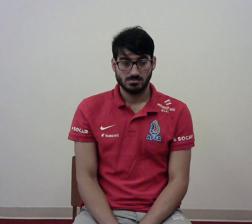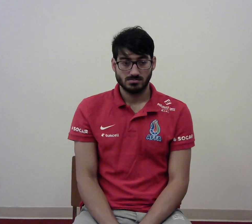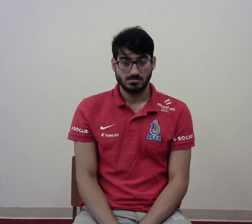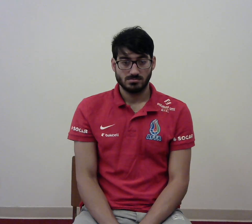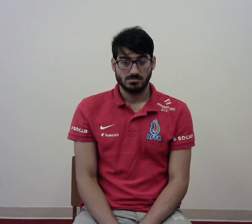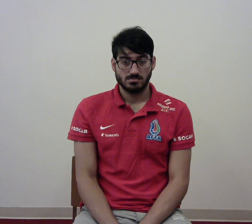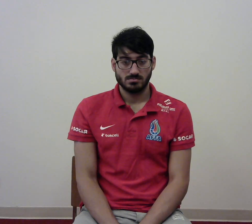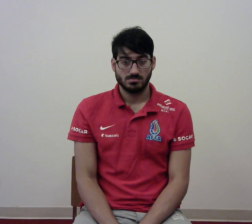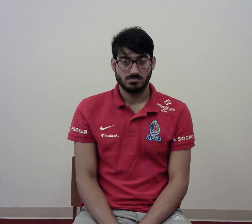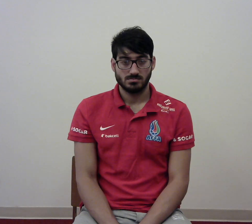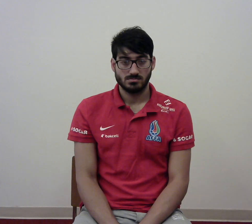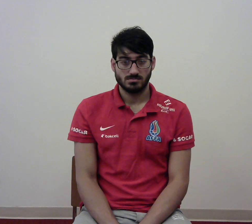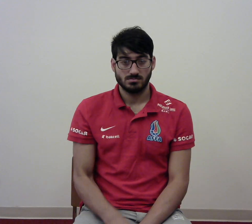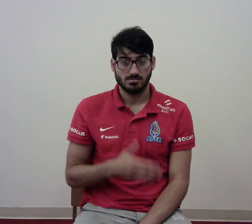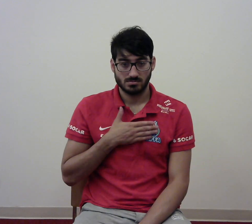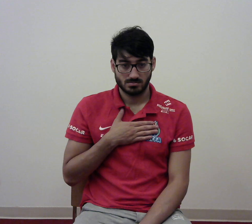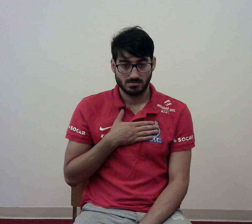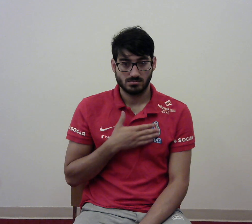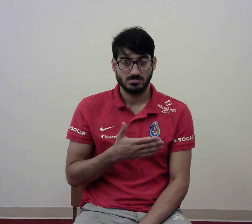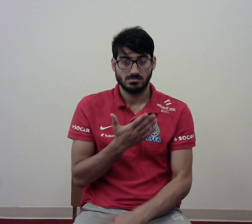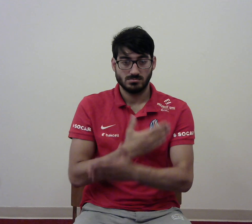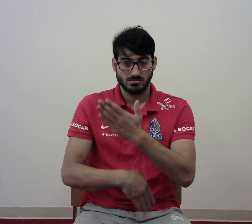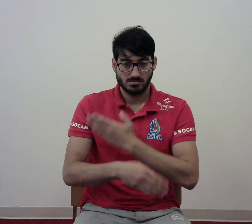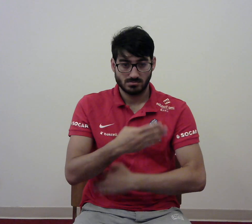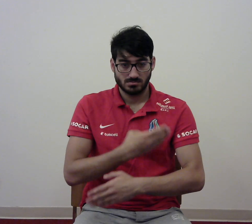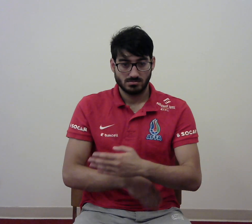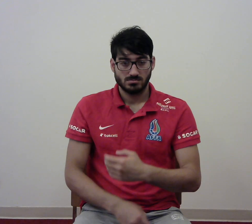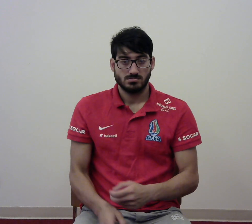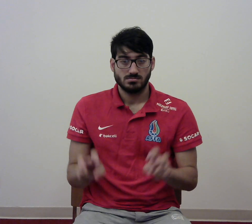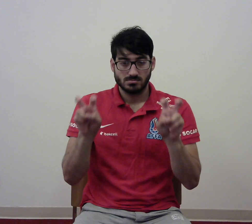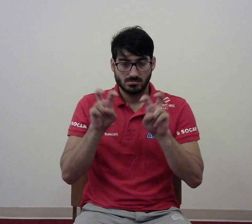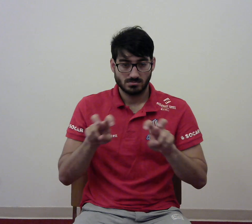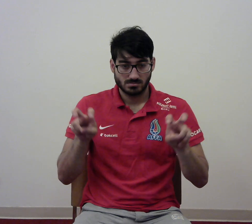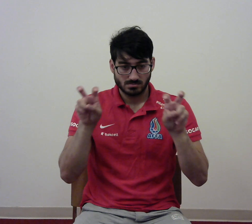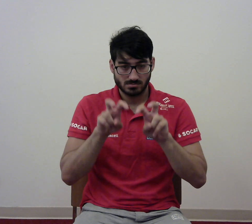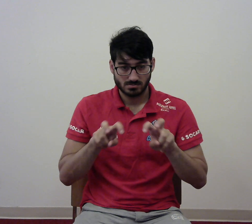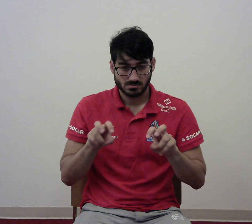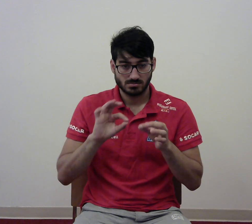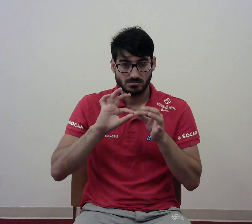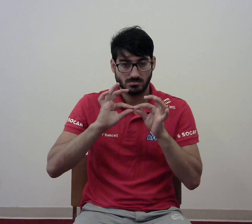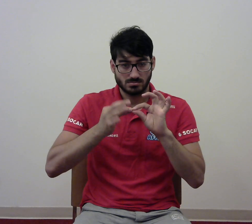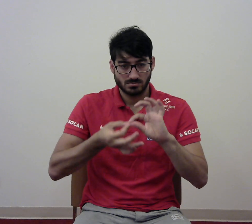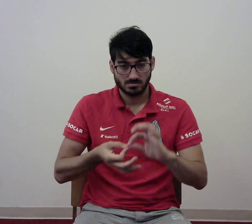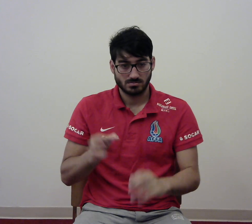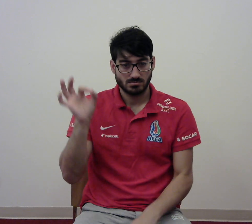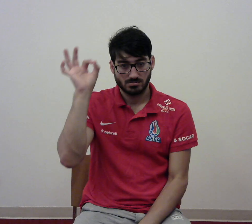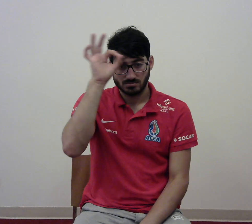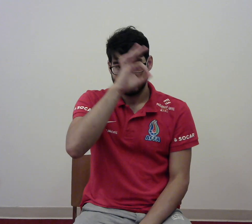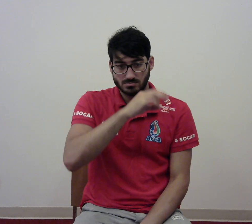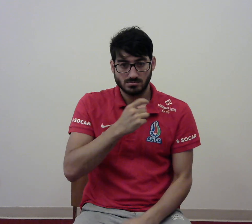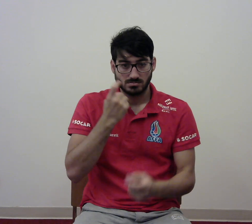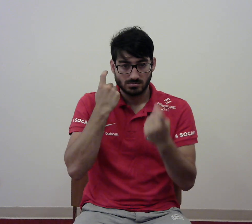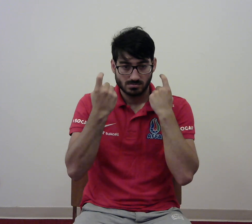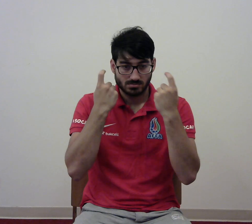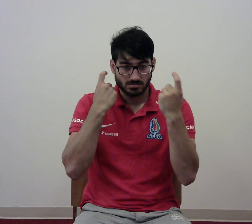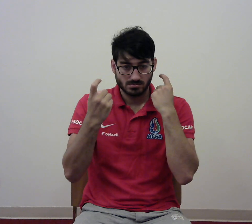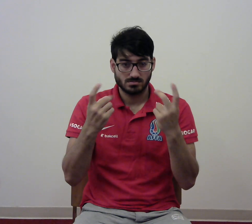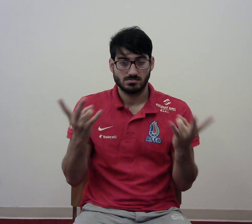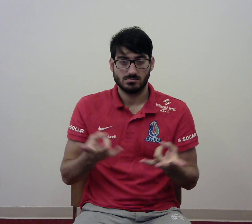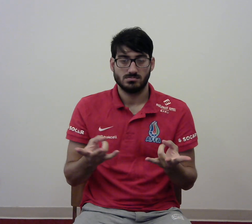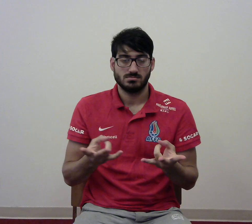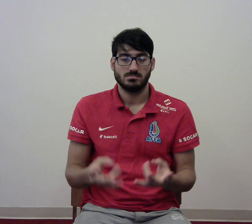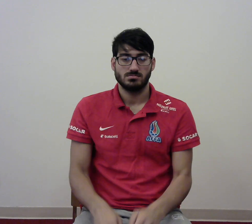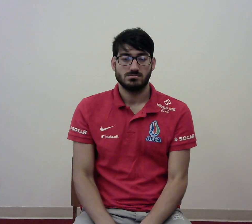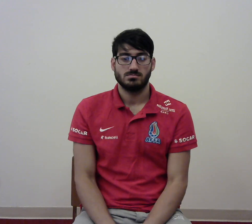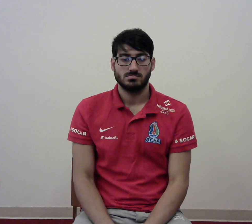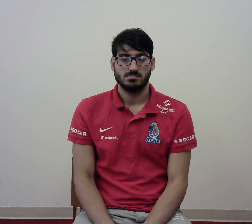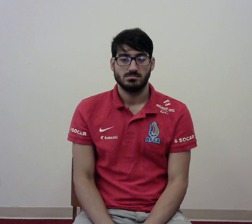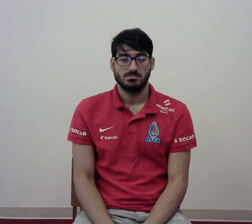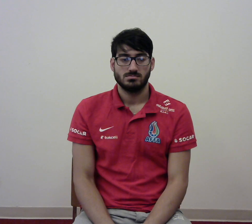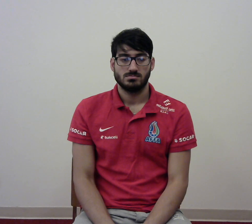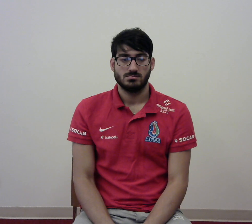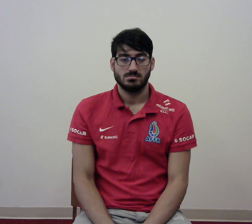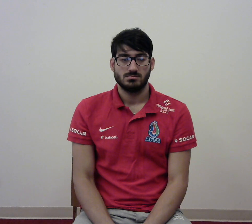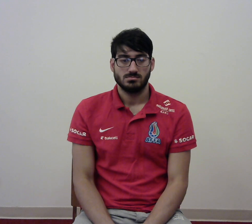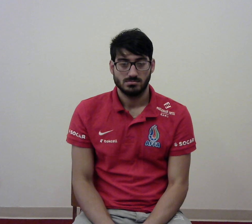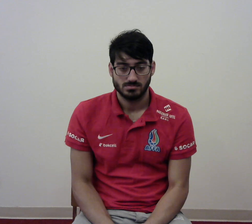Mənə əlillik müayinəsinin nəticəsi barədə məlumat lazımdır